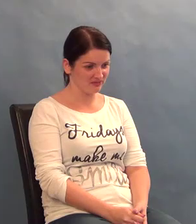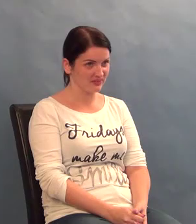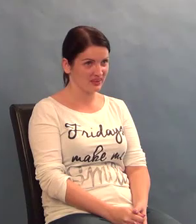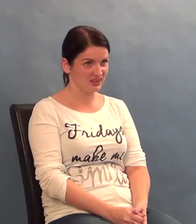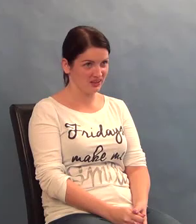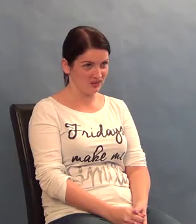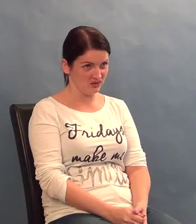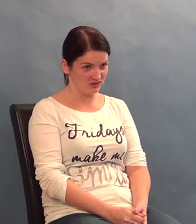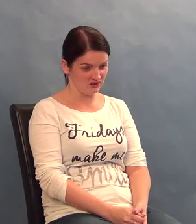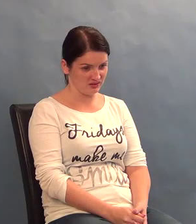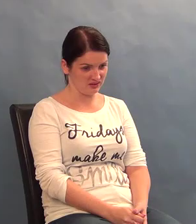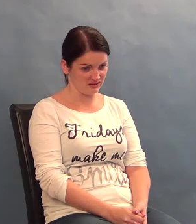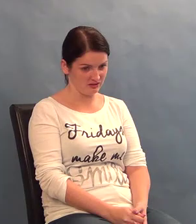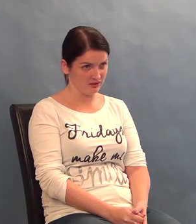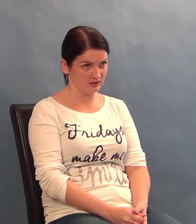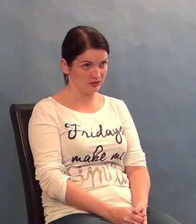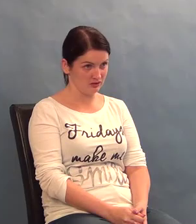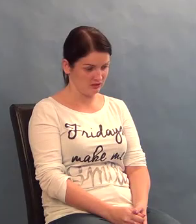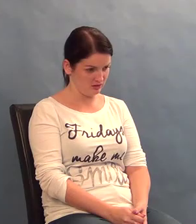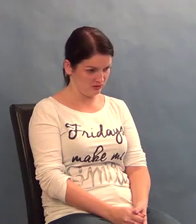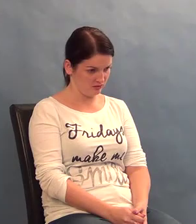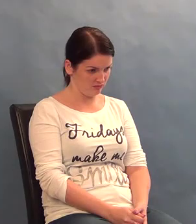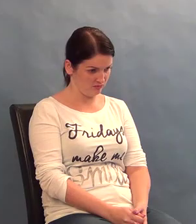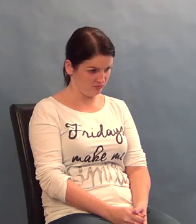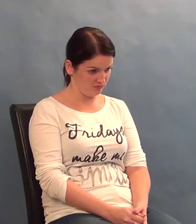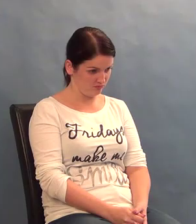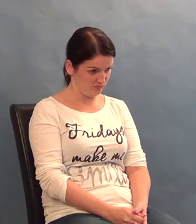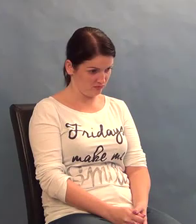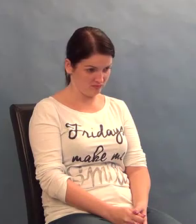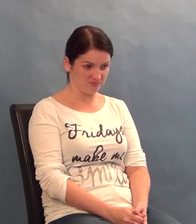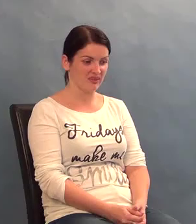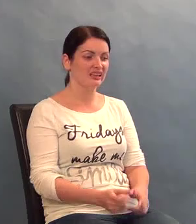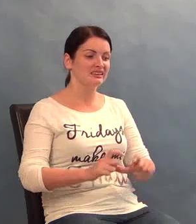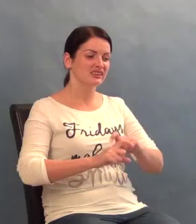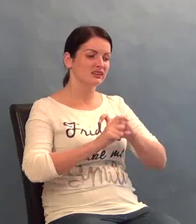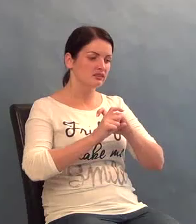Jesteś wolna dwudziestego czwartego lutego o ósmej rano?